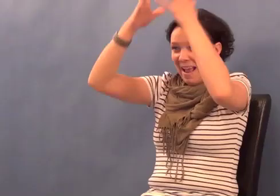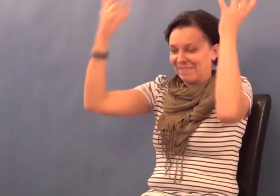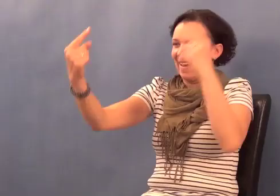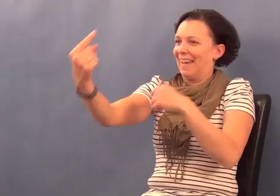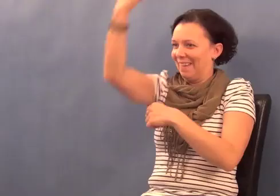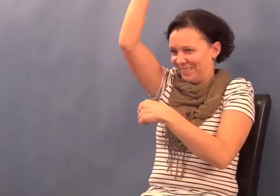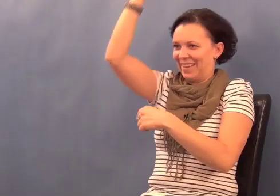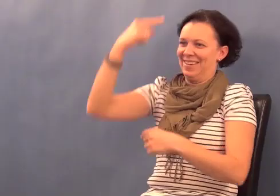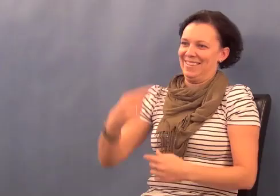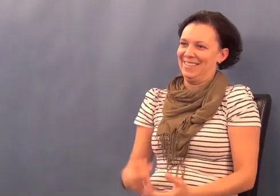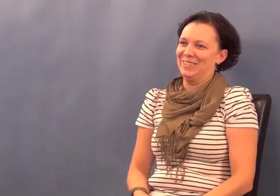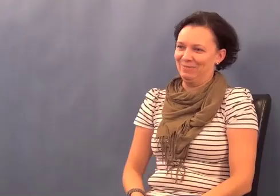A jak jest duże coś na głowie, to się w to trafi.